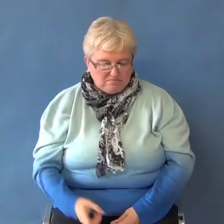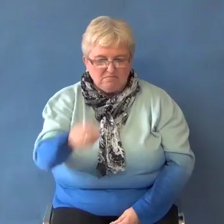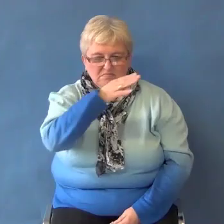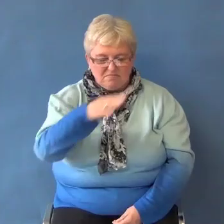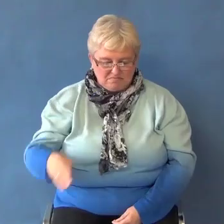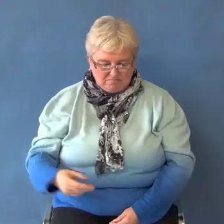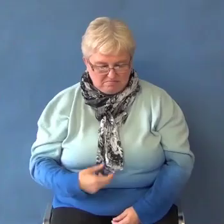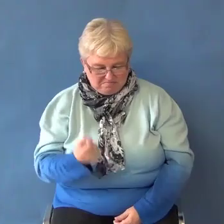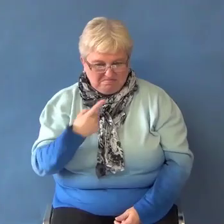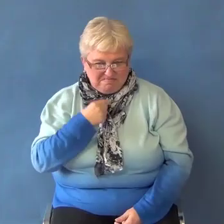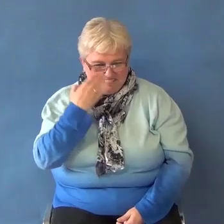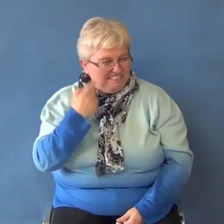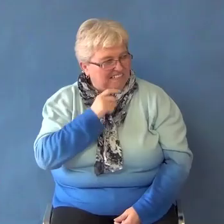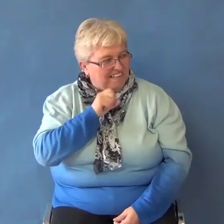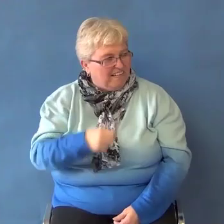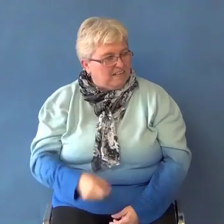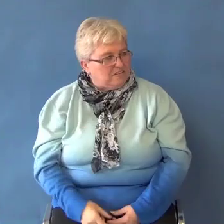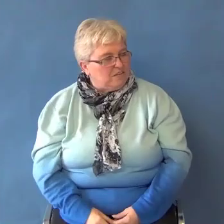Nie widziałam nigdy takiego znaku zakazu.